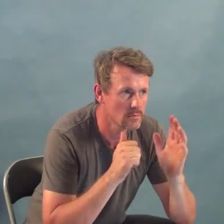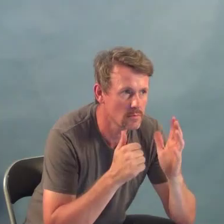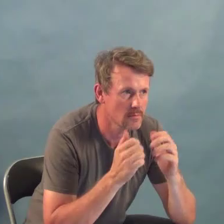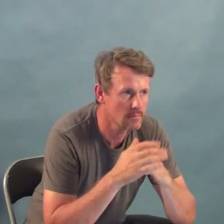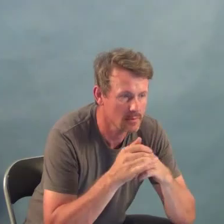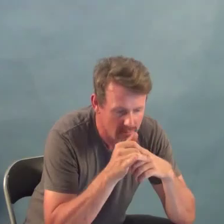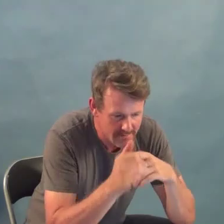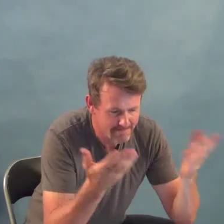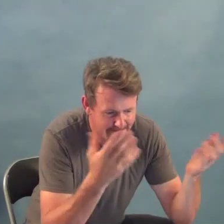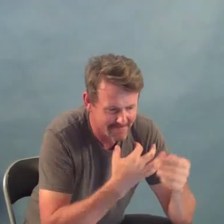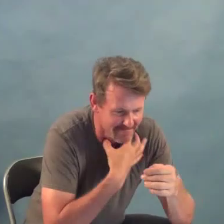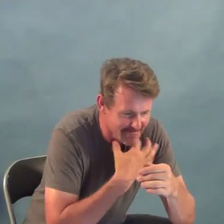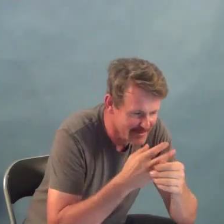No nie mogę, uwiązany jestem, kurwa.